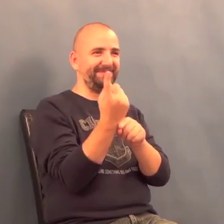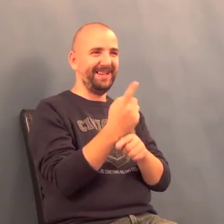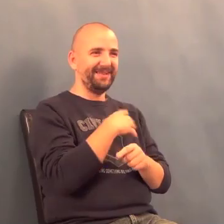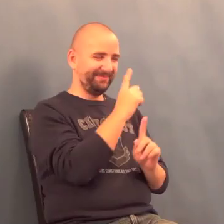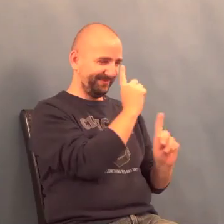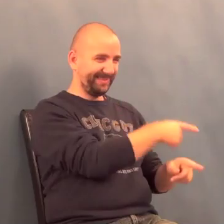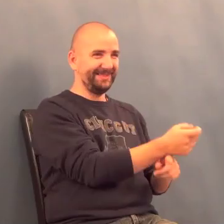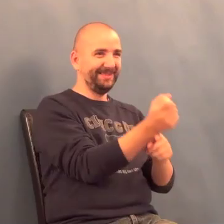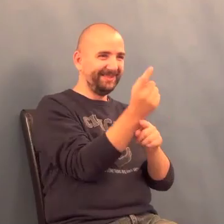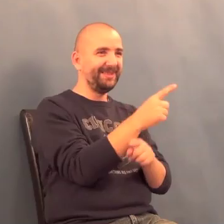Kazał chłopcu rzucać kamieniami.